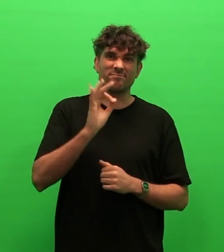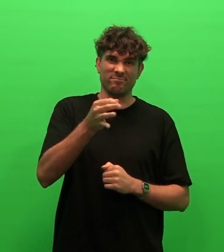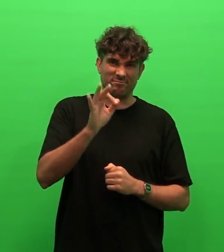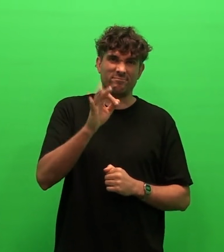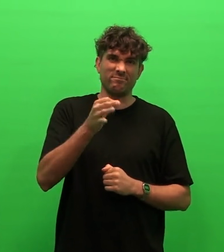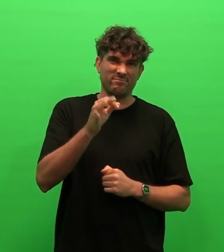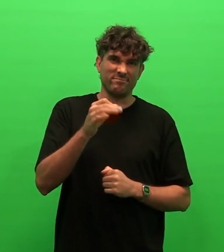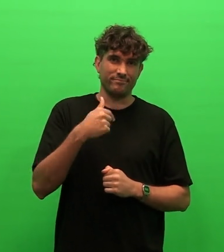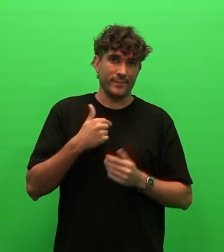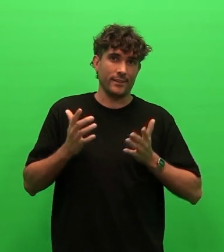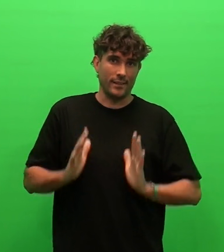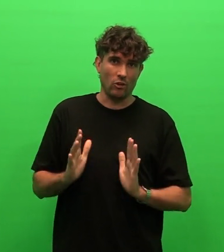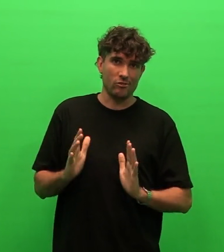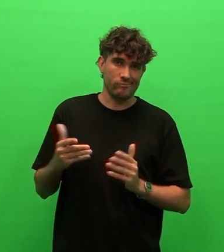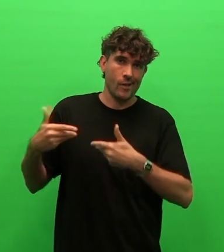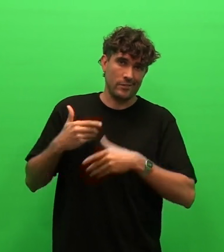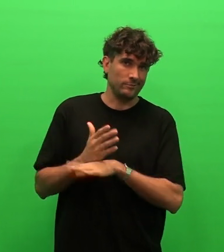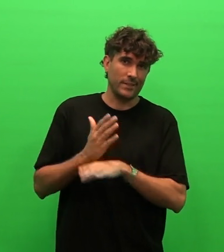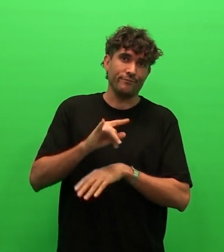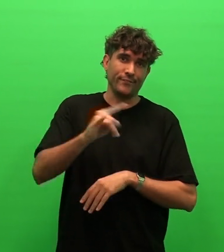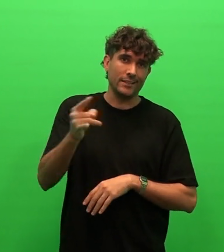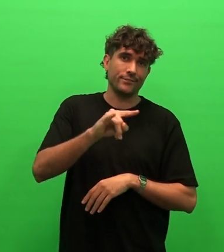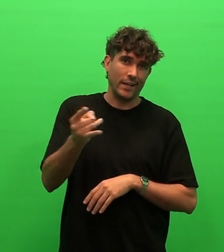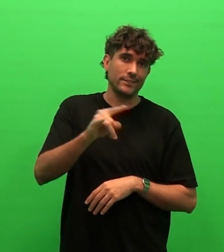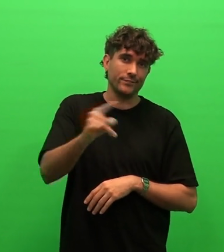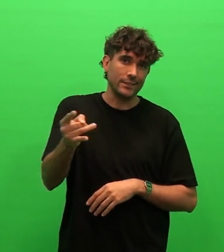Sí, el meu fill m'ajuda sempre, cada cap de setmana.